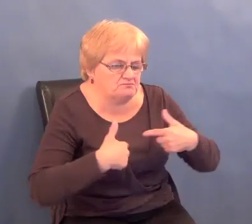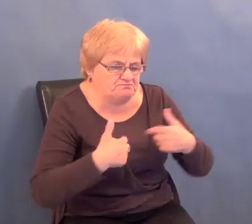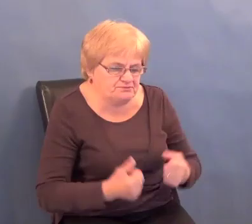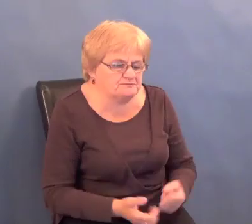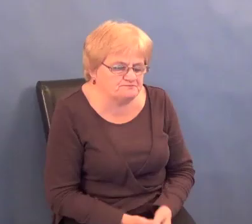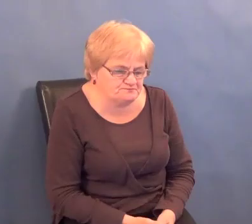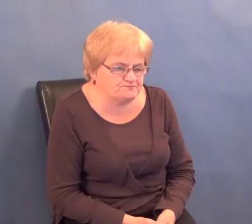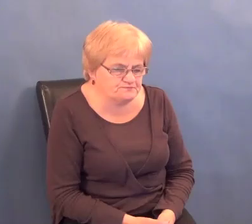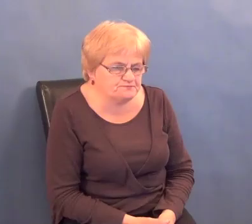Nie wolno się przeziębiać.